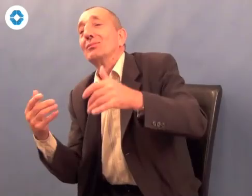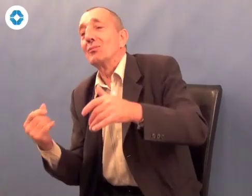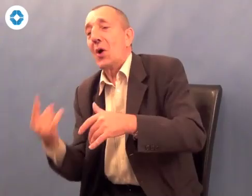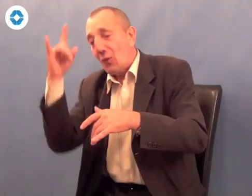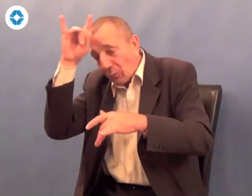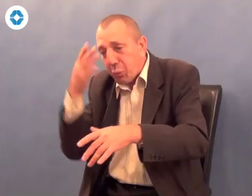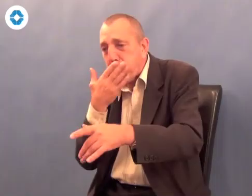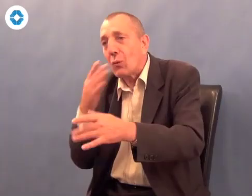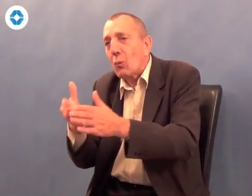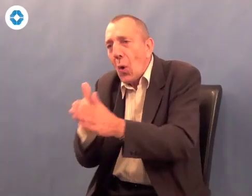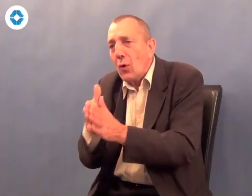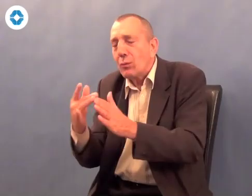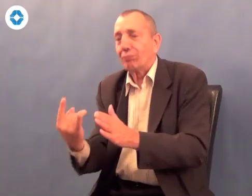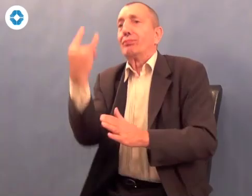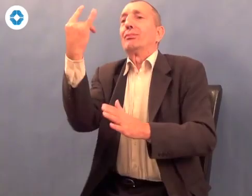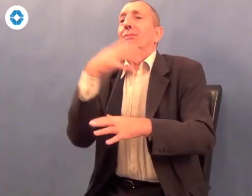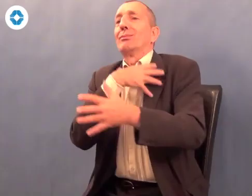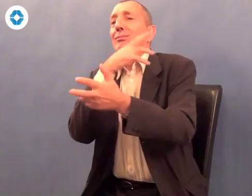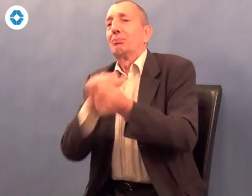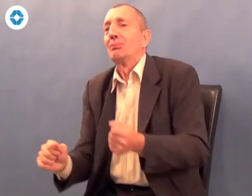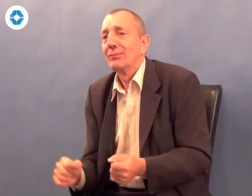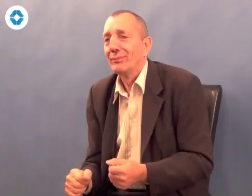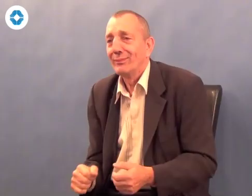Pojawiają się nagle rogi, nie było ich, chowały się i teraz wystają, on przestraszył się.